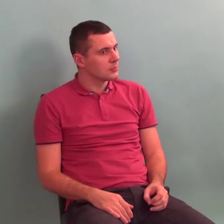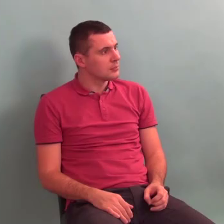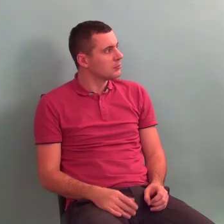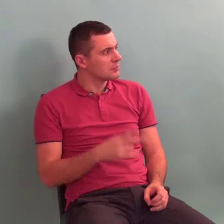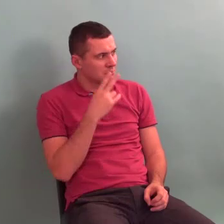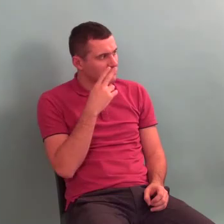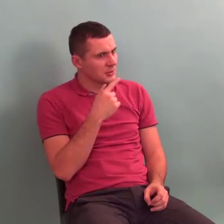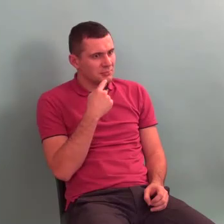Słabo widzę.